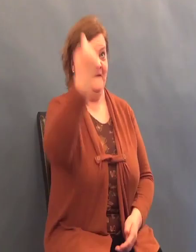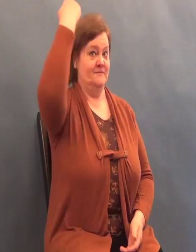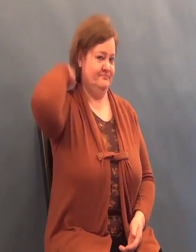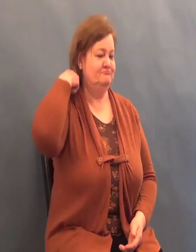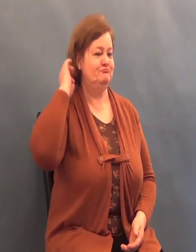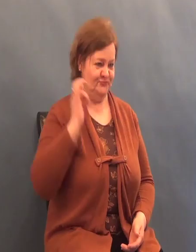Jest okej.